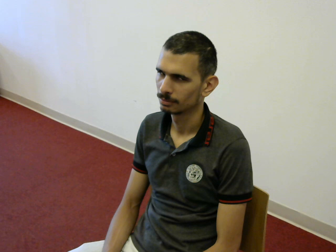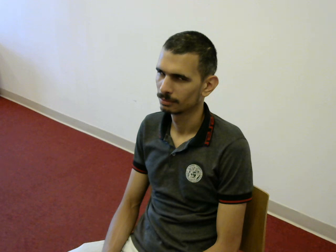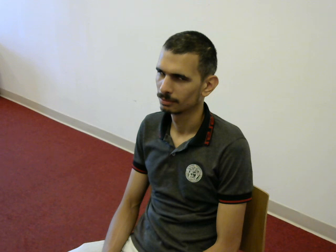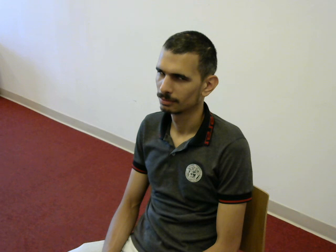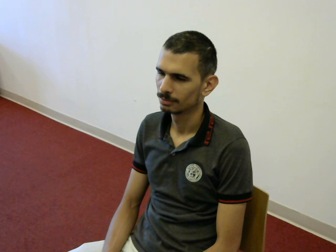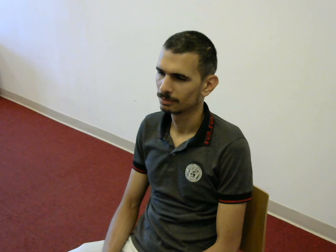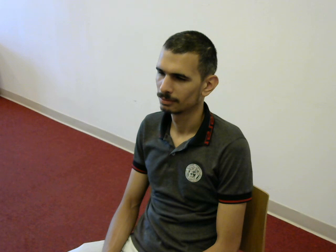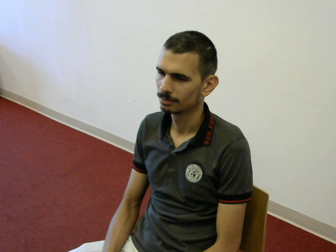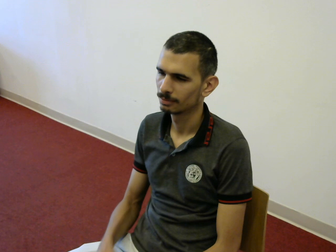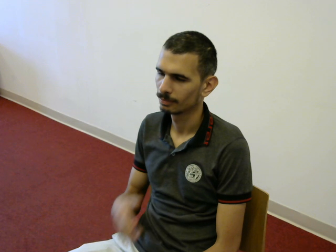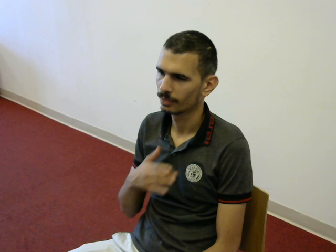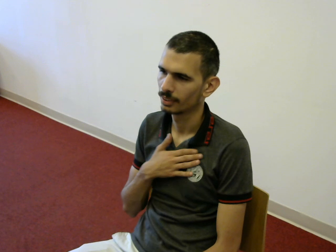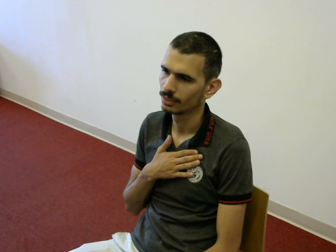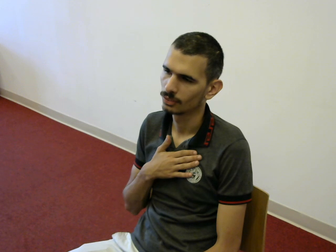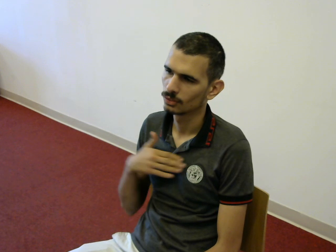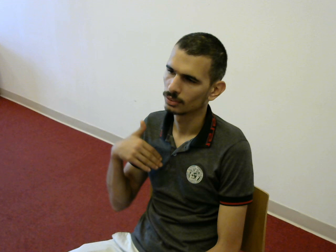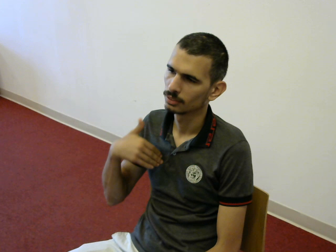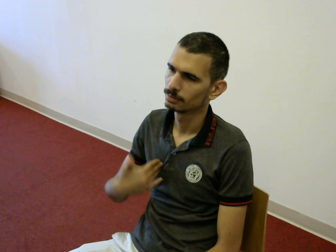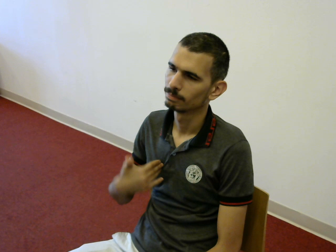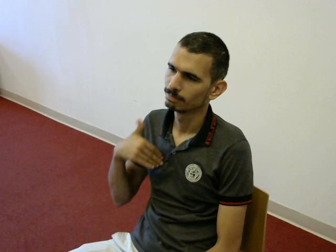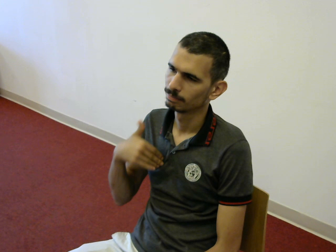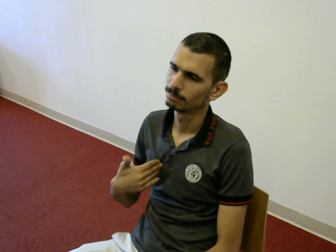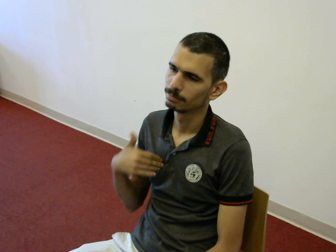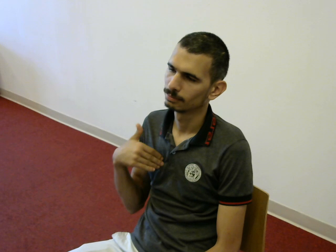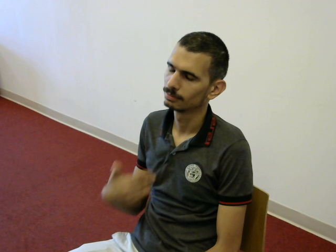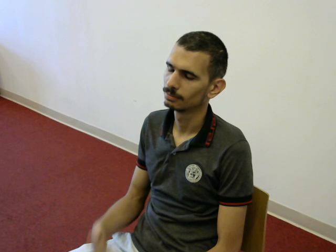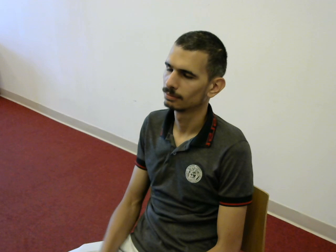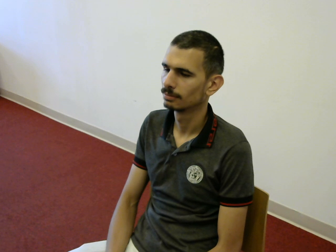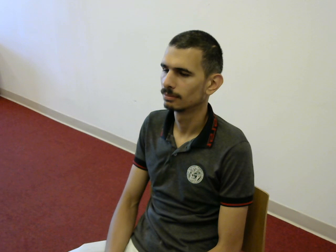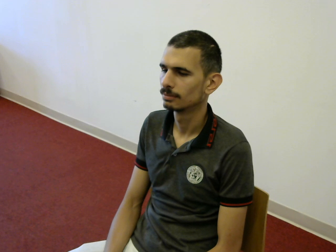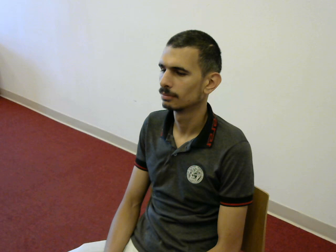Mən subayam